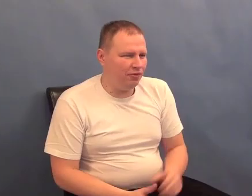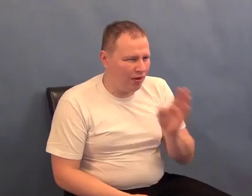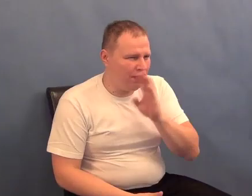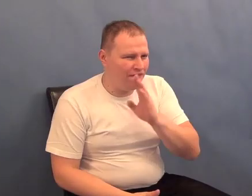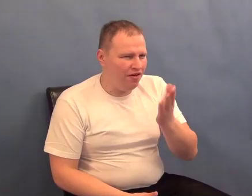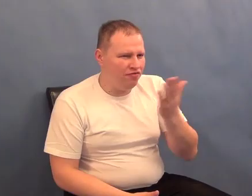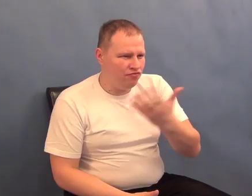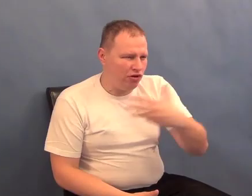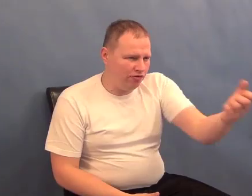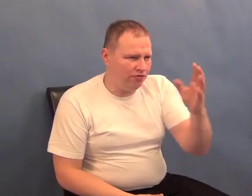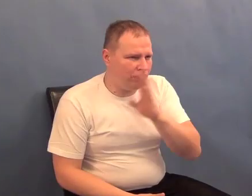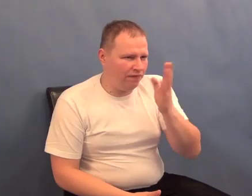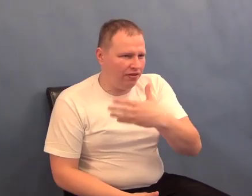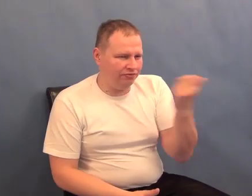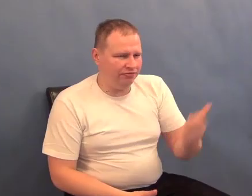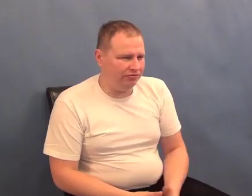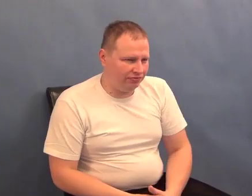Siła powietrza może porwać człowieka.